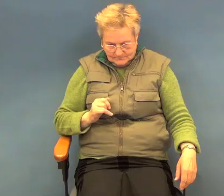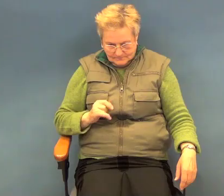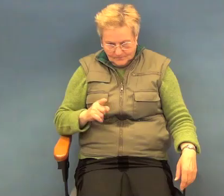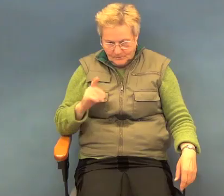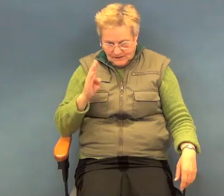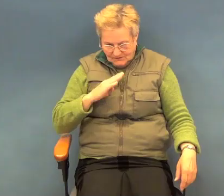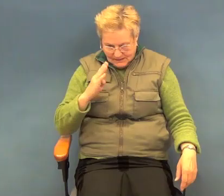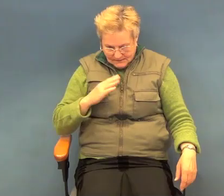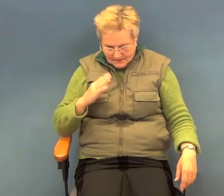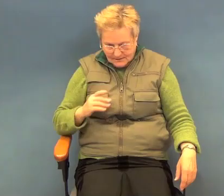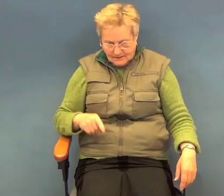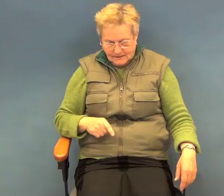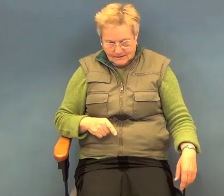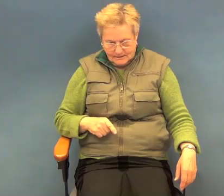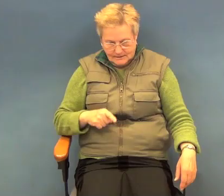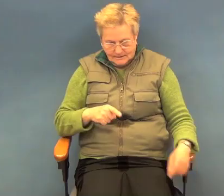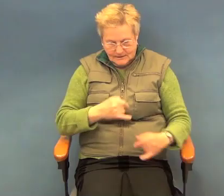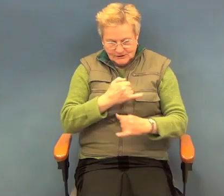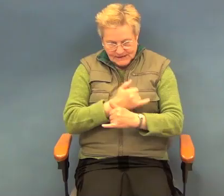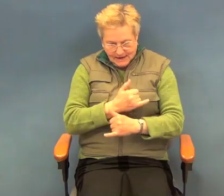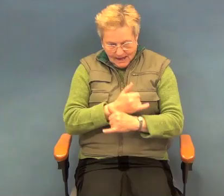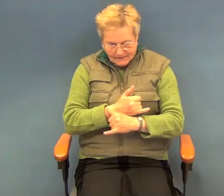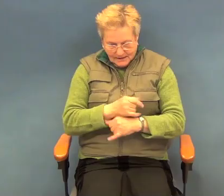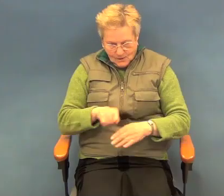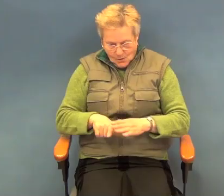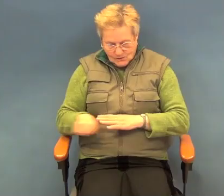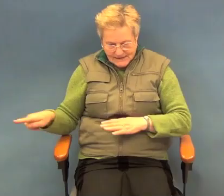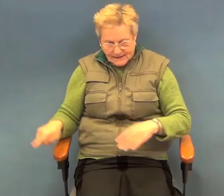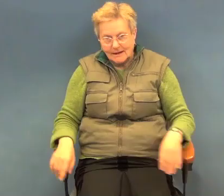Wiatrak, szkielet, ucieczka.